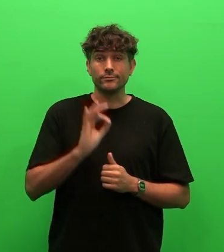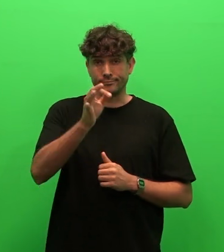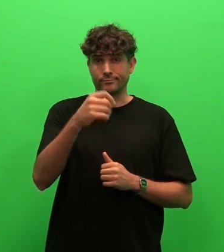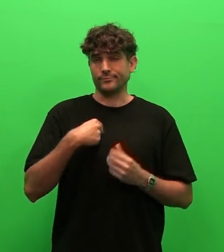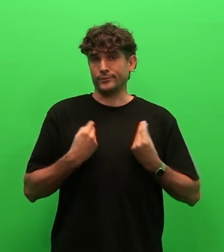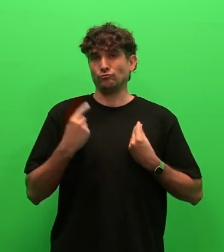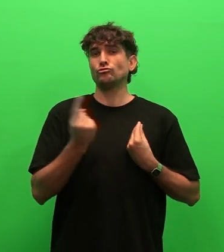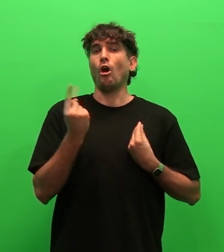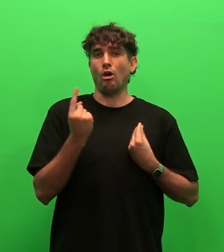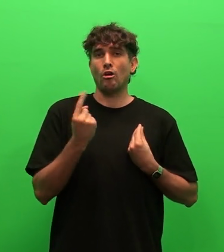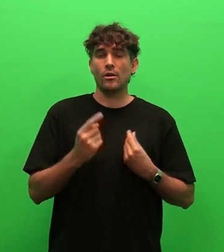Sí, visc sol.